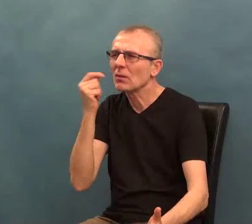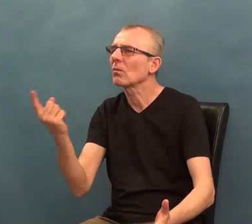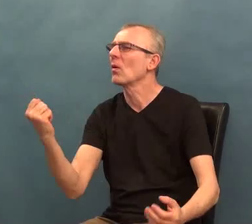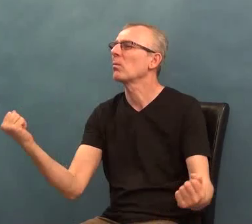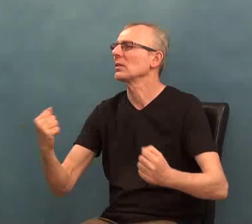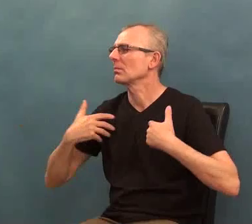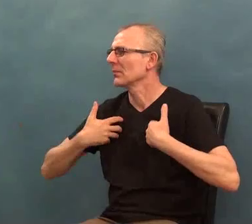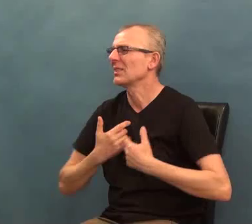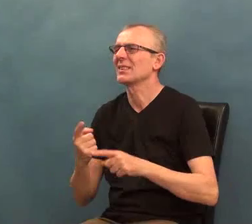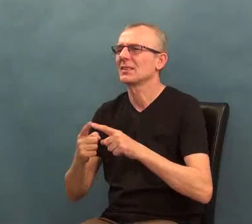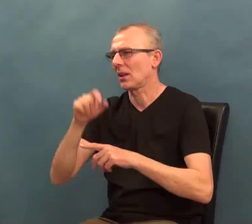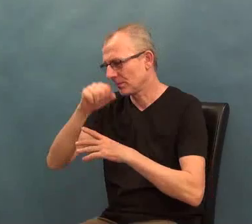Był bardzo zmęczony i za chwilę zasnął.